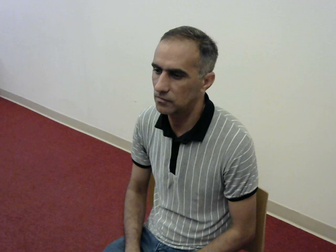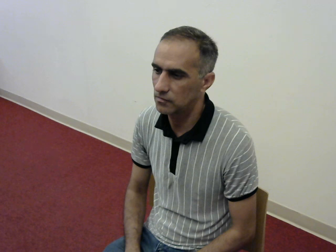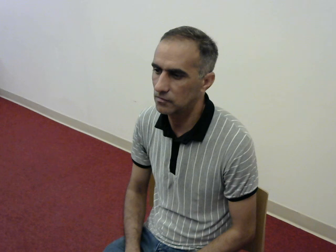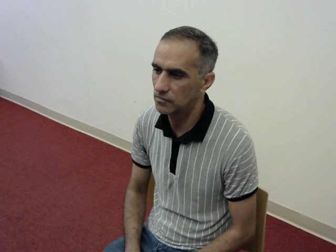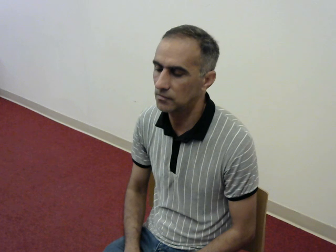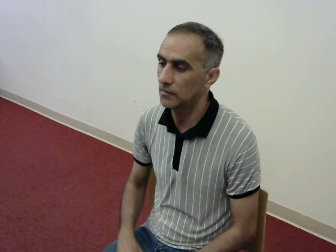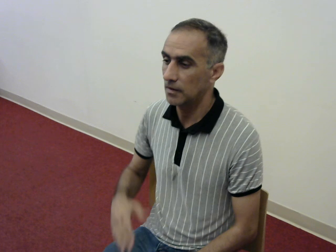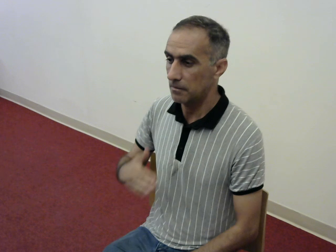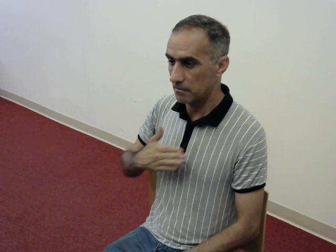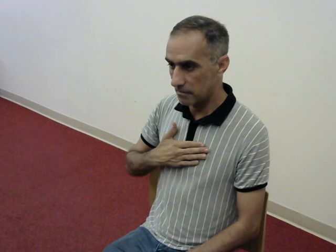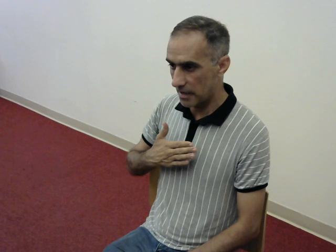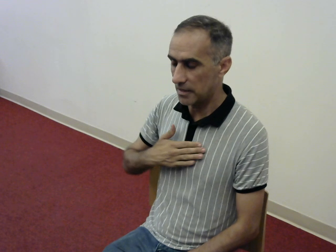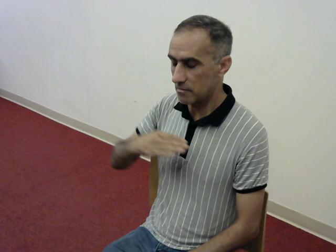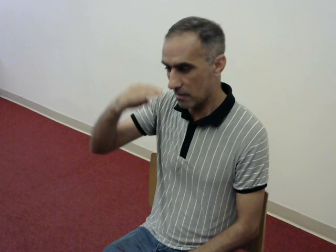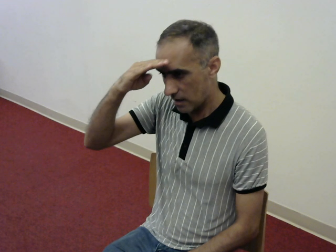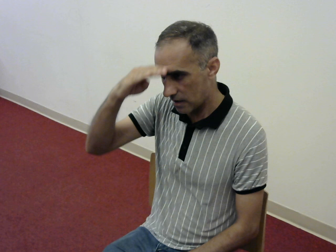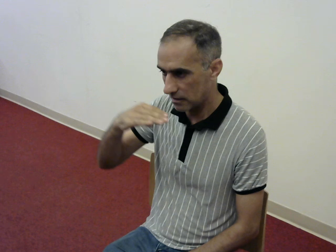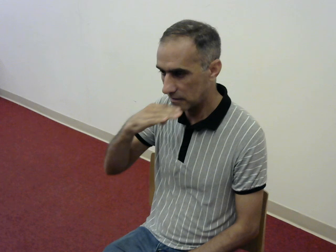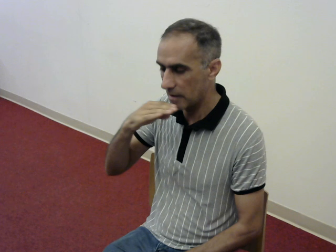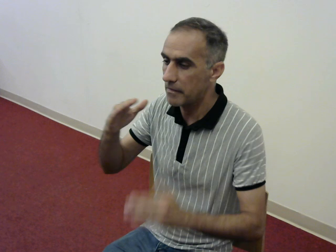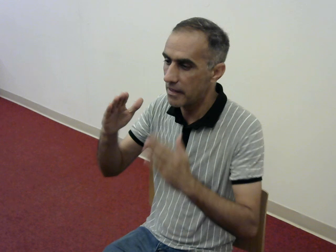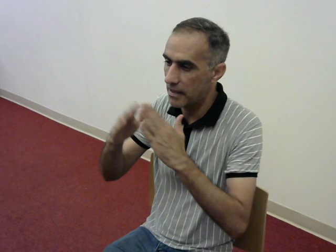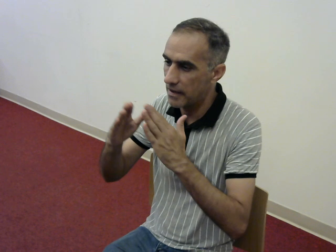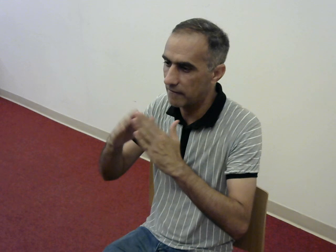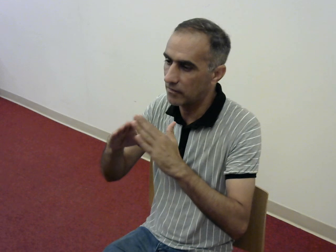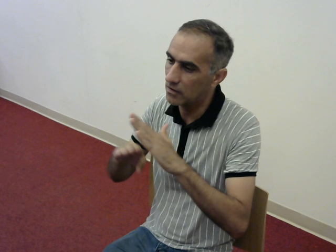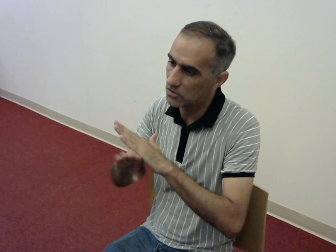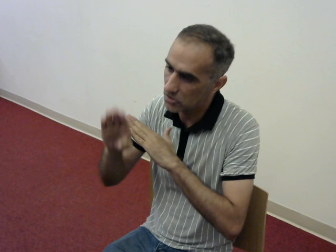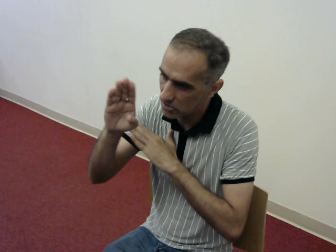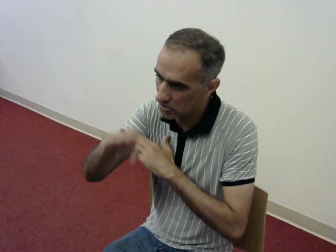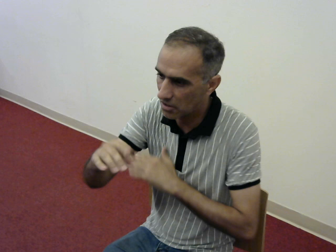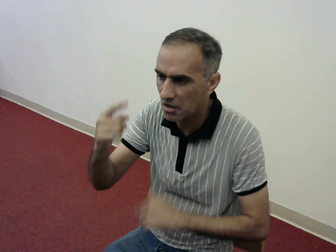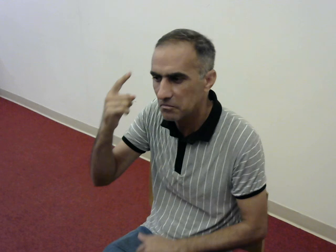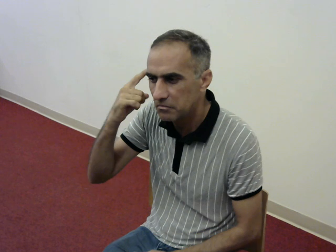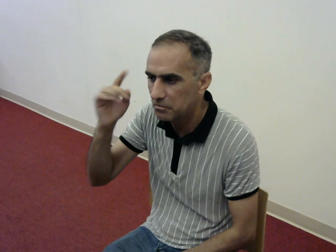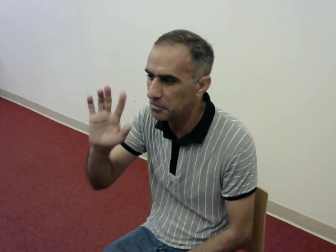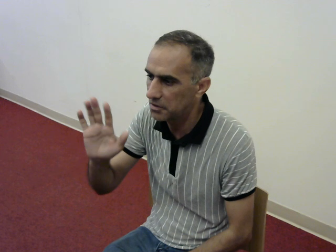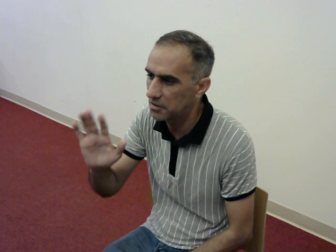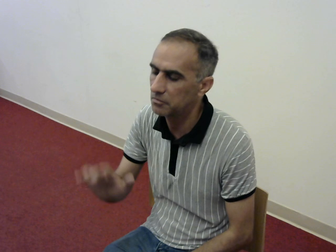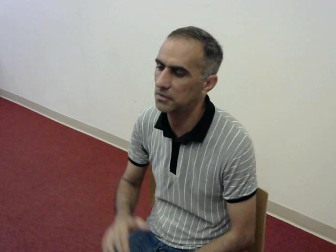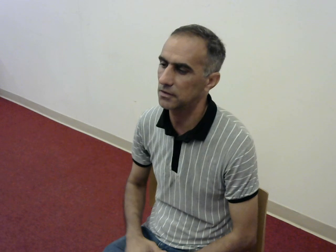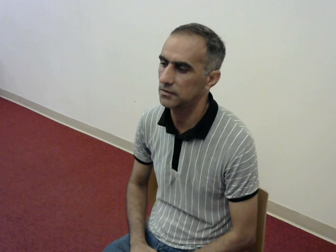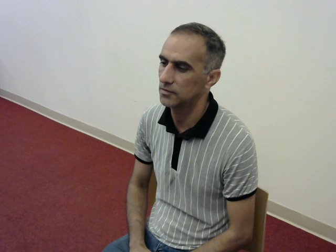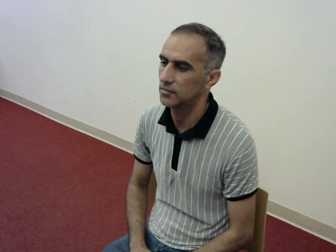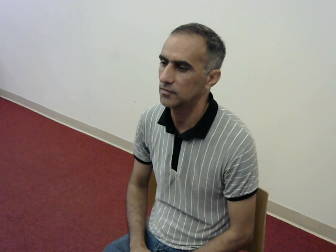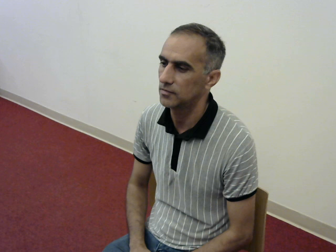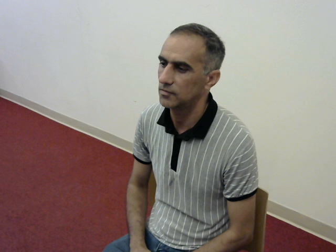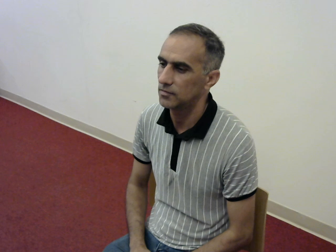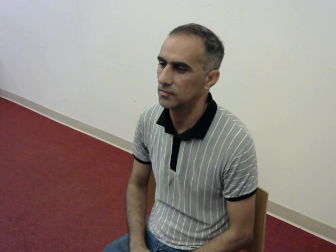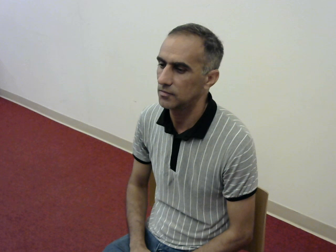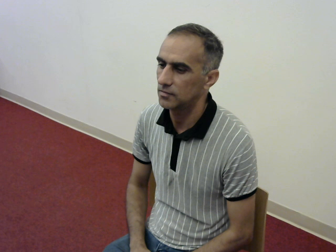Mənim atam evdən çıxa bilmir